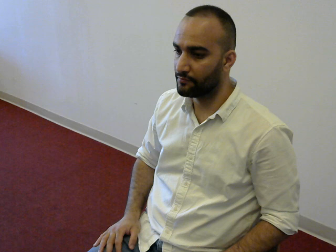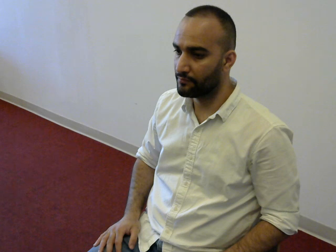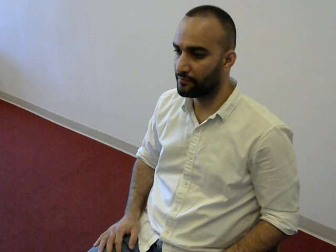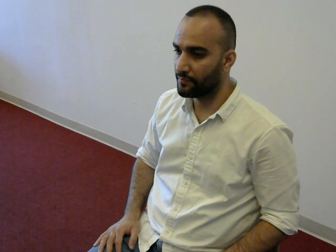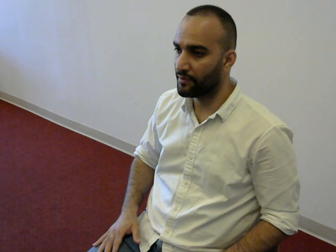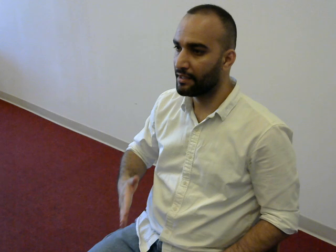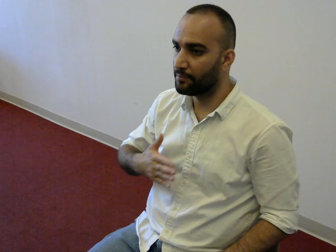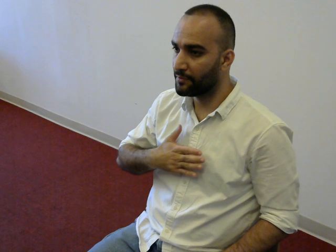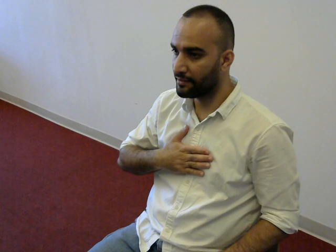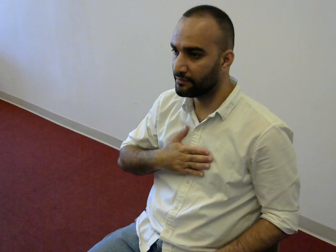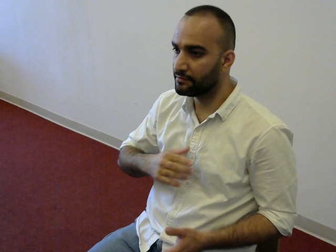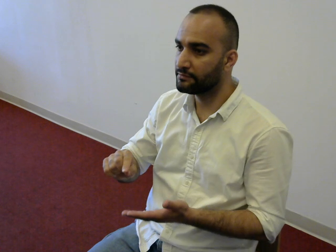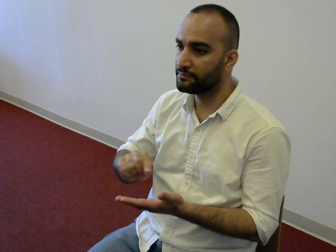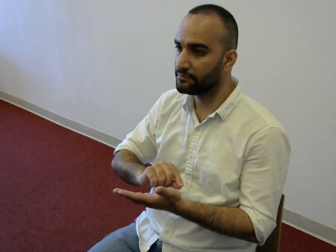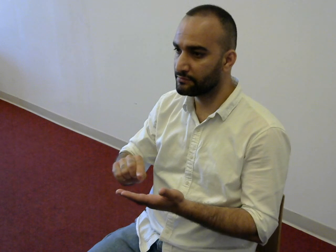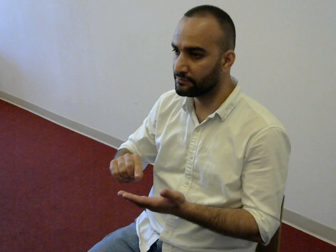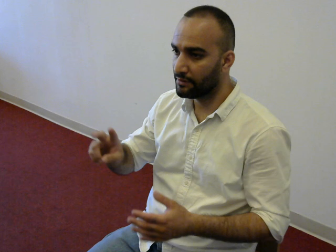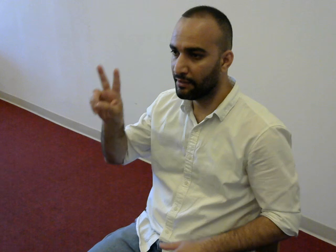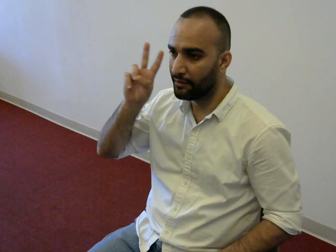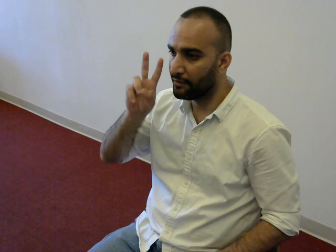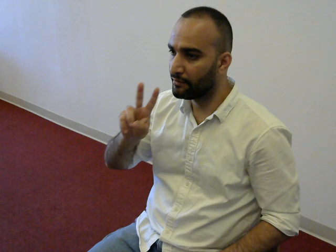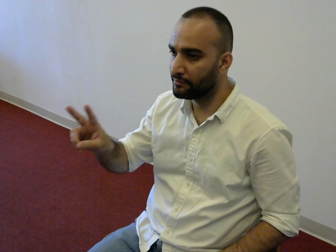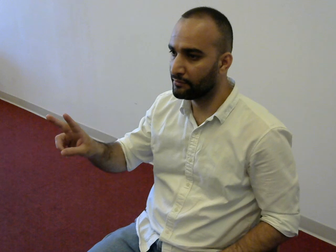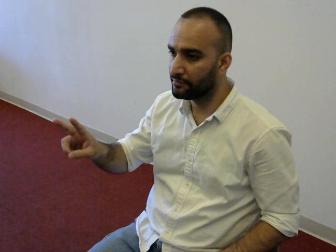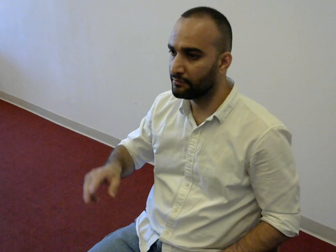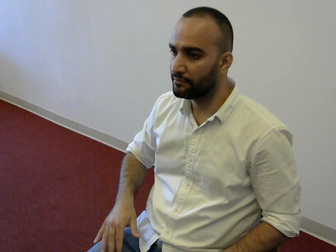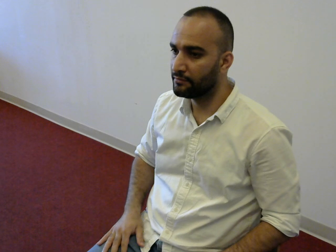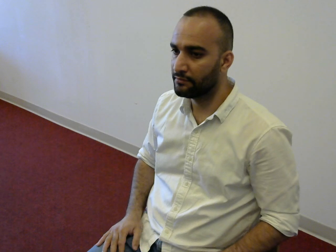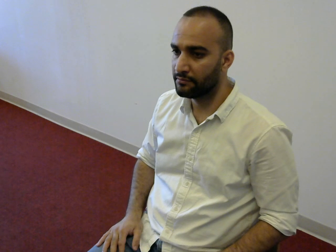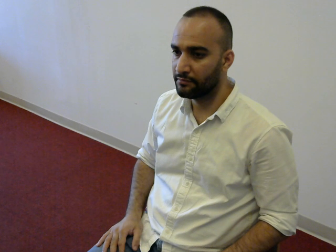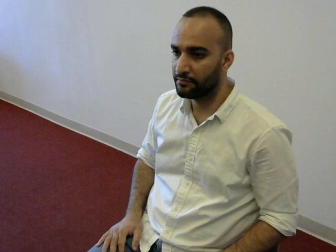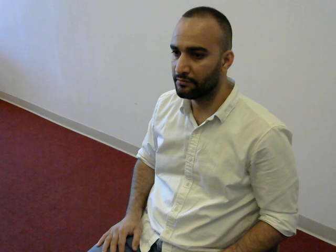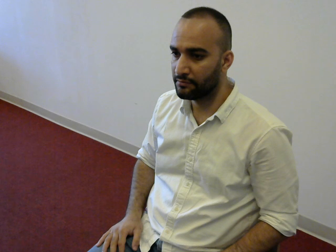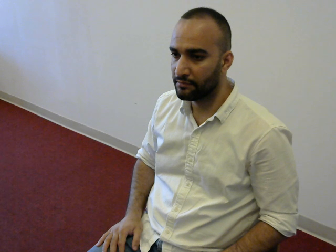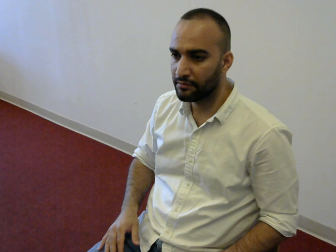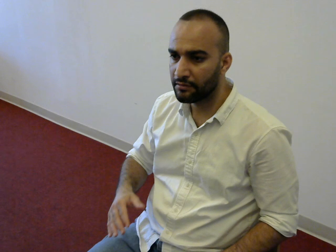Mən yaza bilmirəm